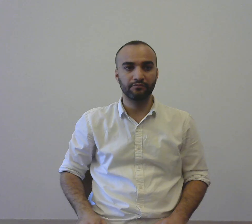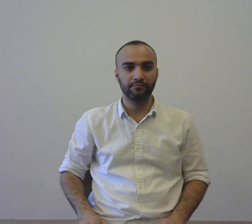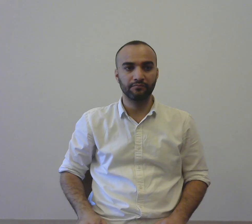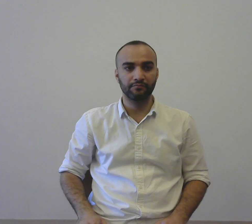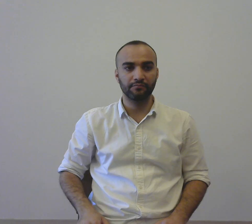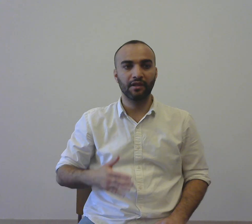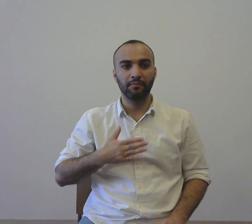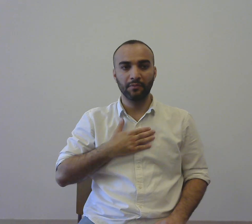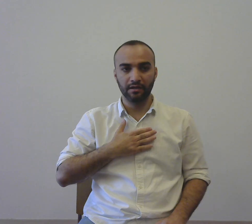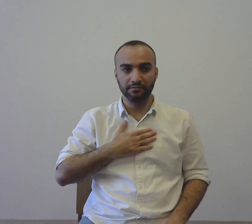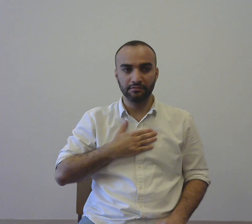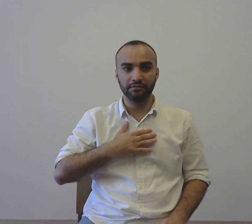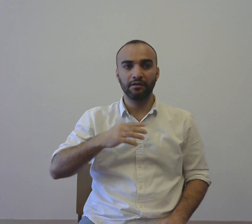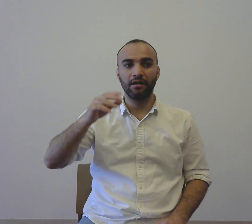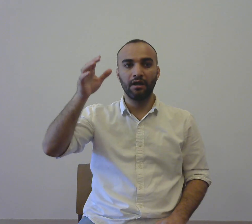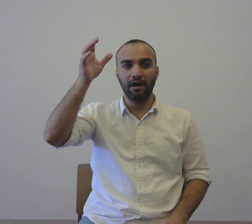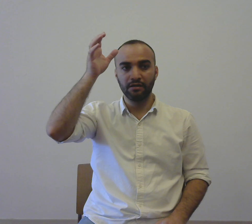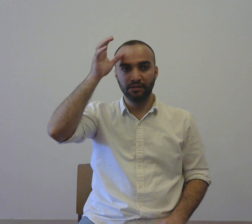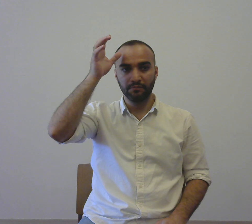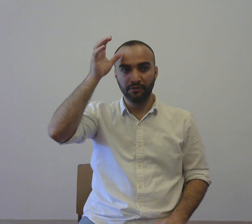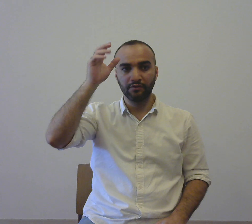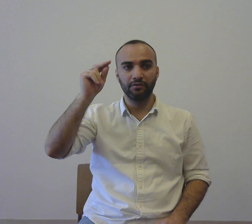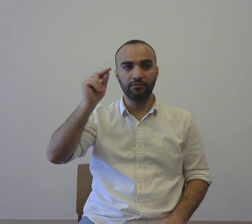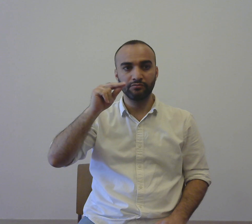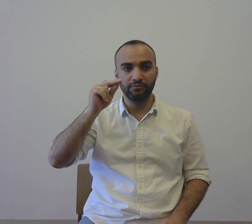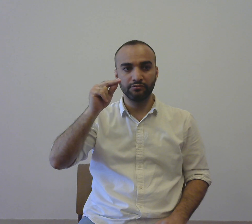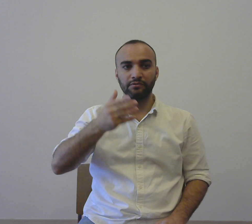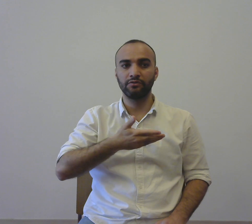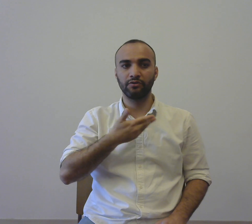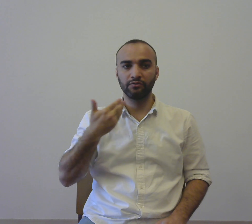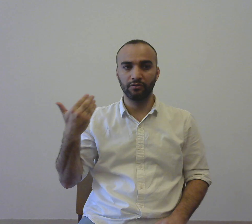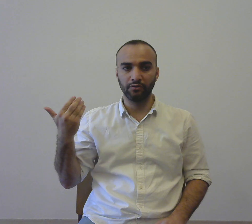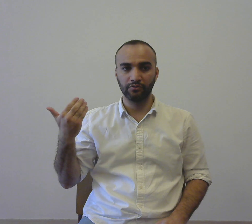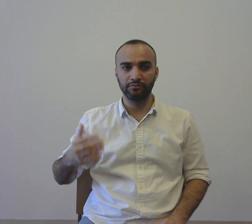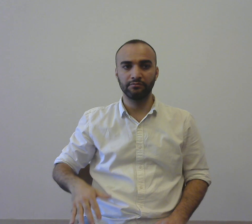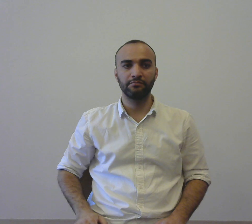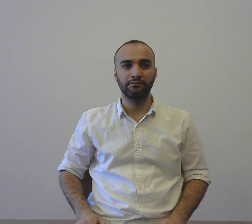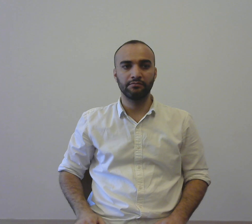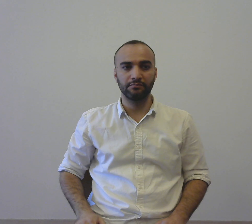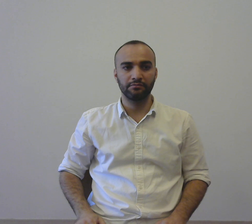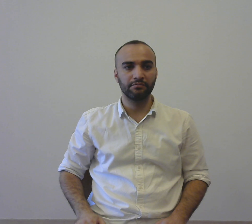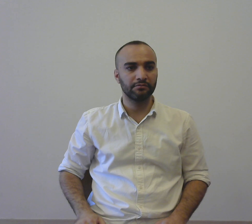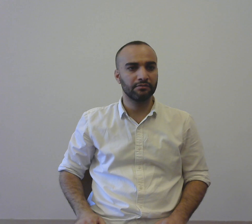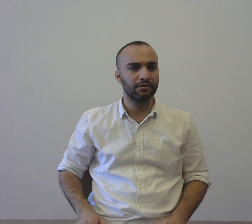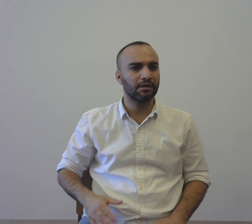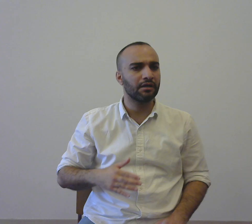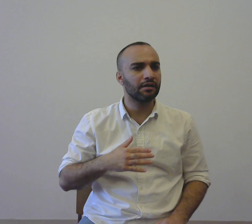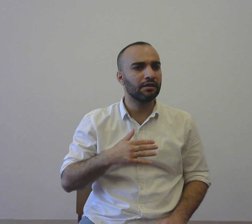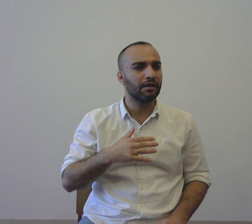Mənim ali təhsilim yoxdur